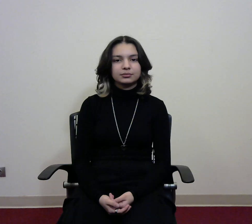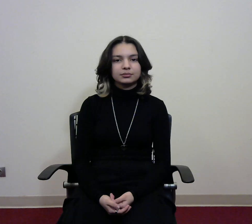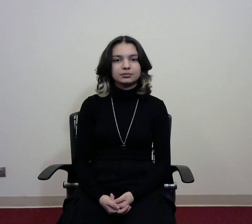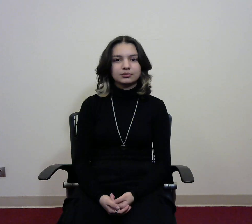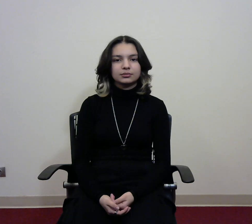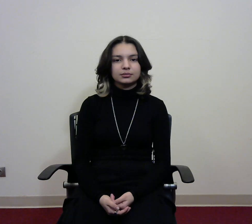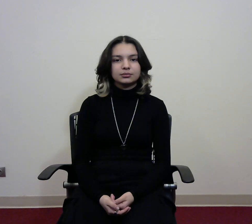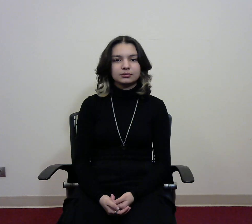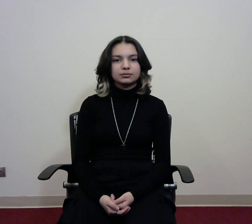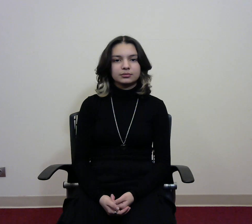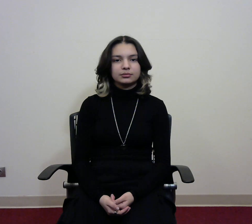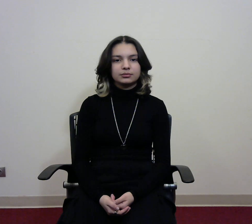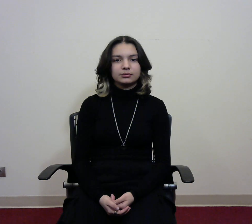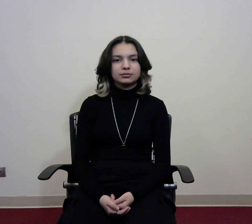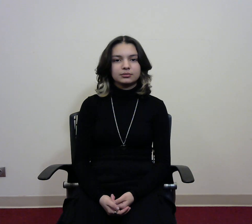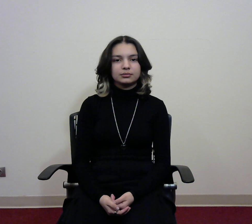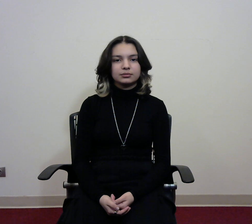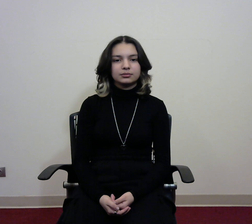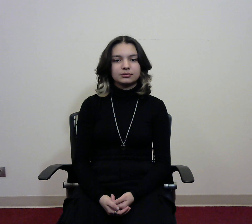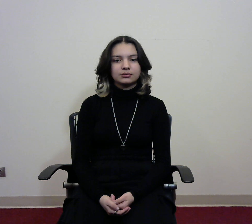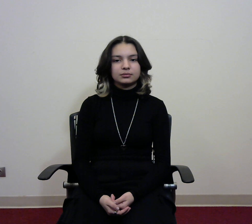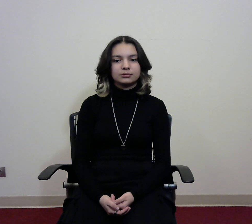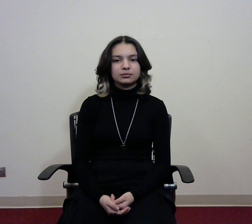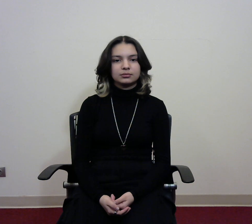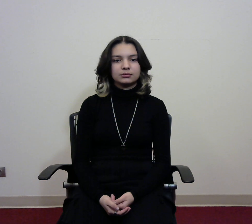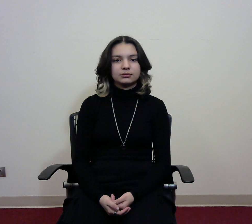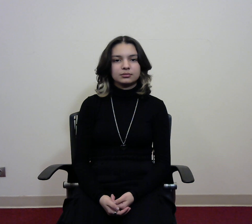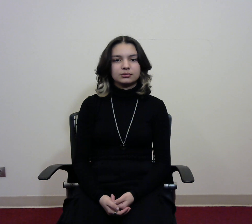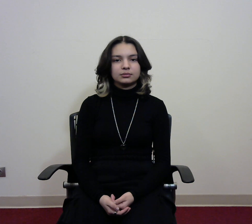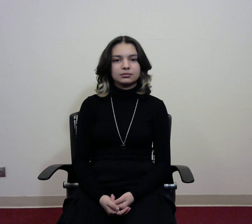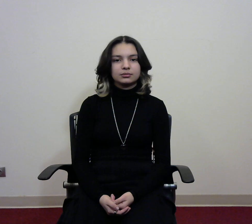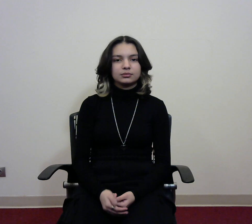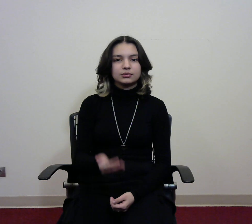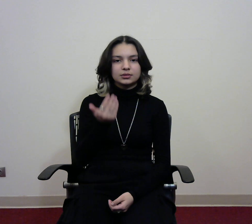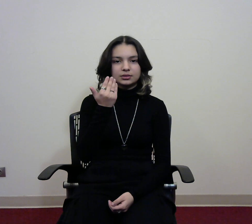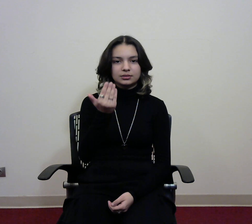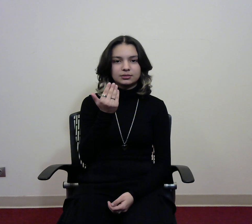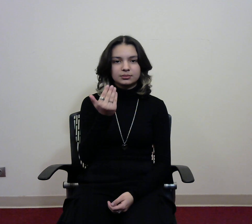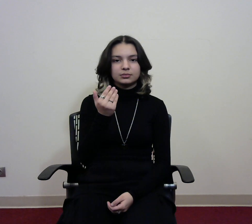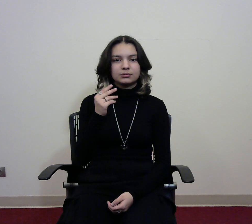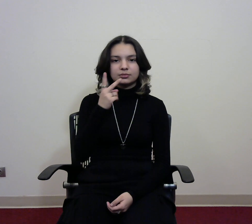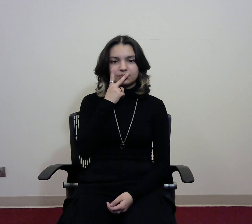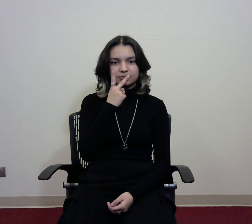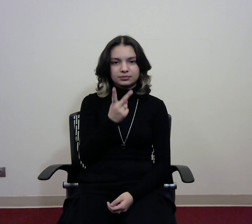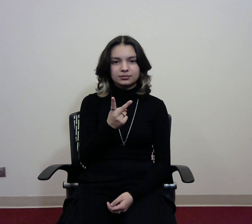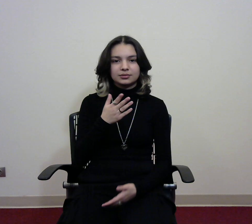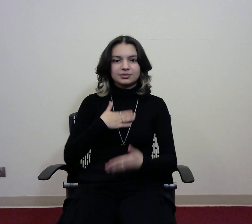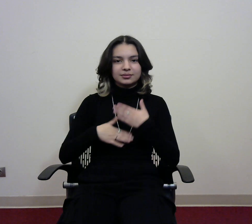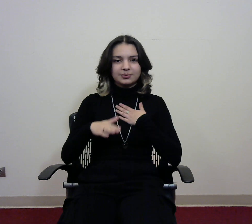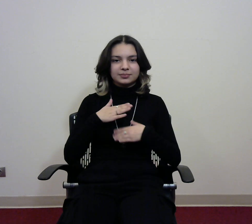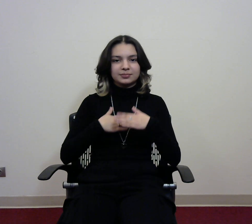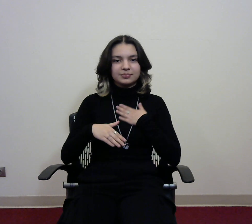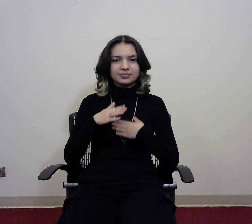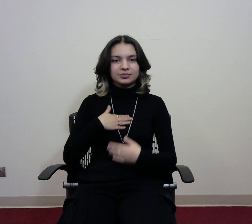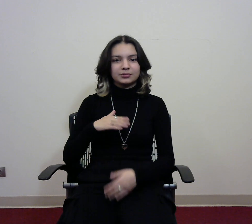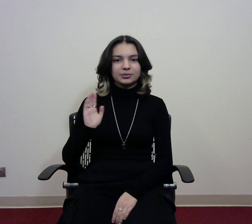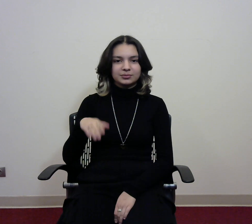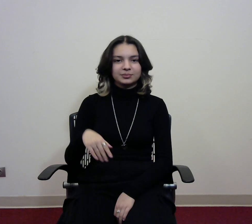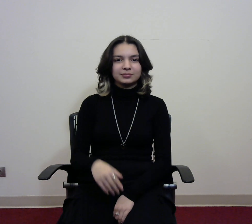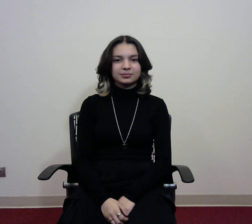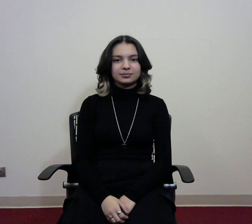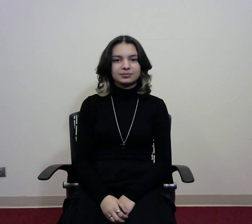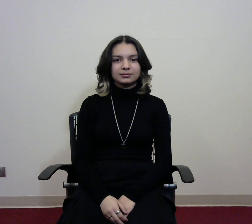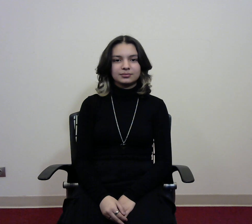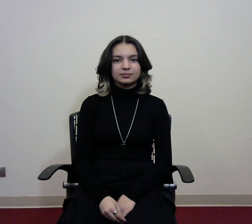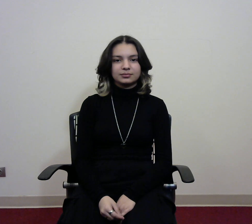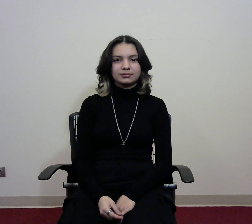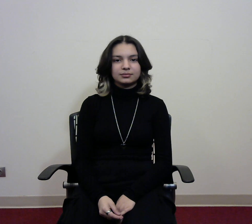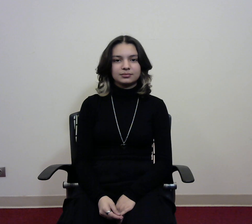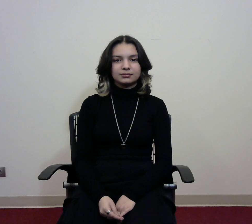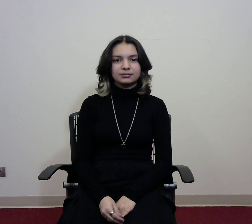Sizi görməyimə şad oldum